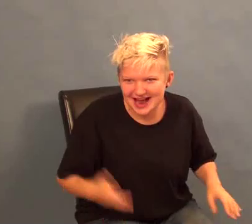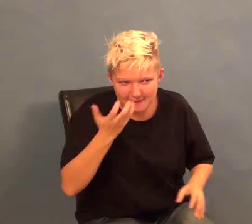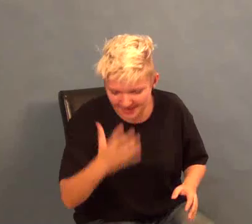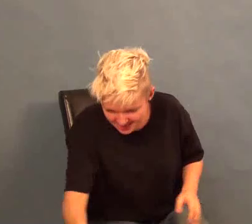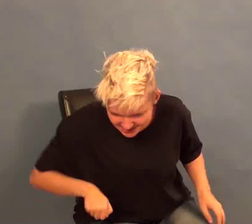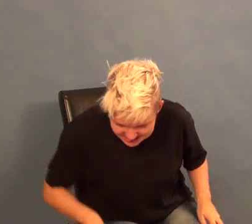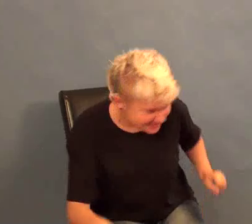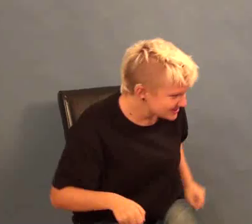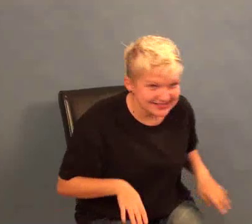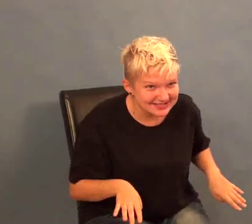Zbiera kamienie i wkłada je do kieszeni.